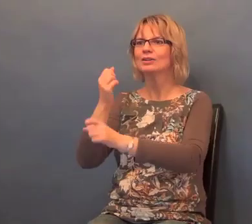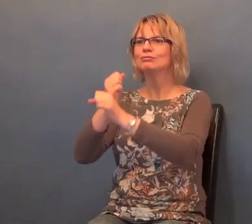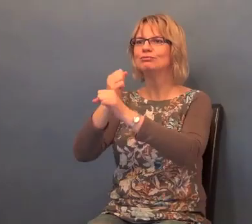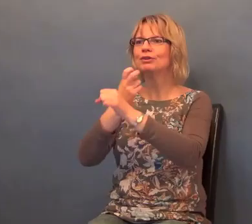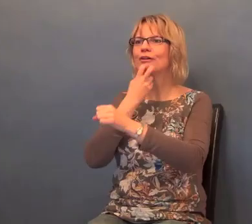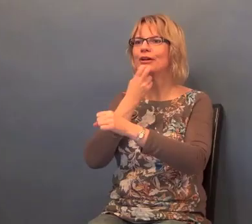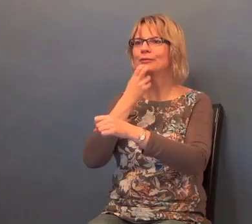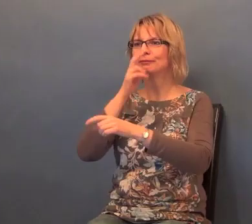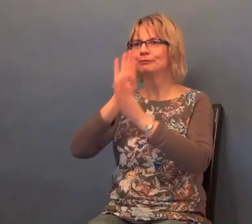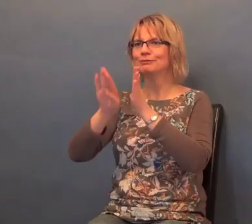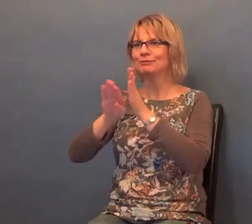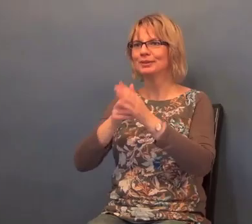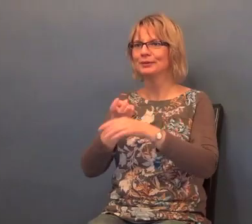Silnik jest elektryczny, zwykły.